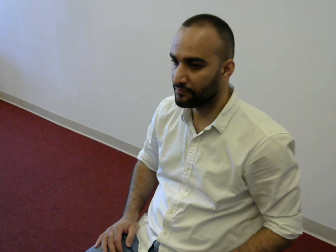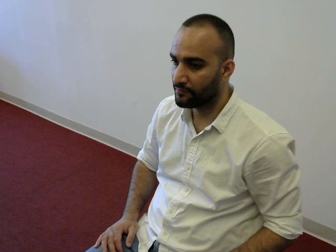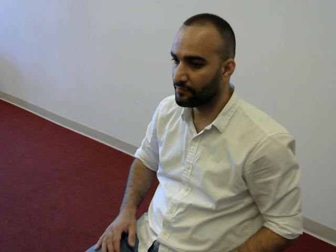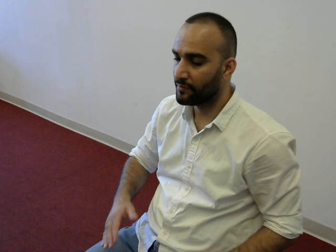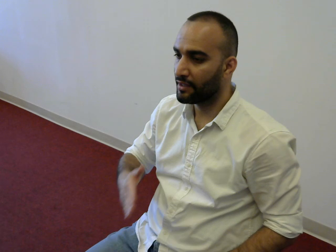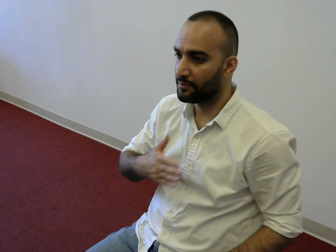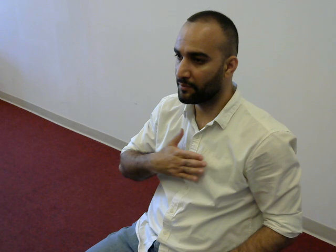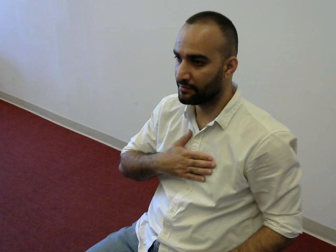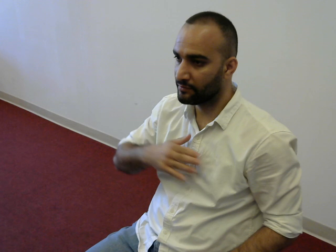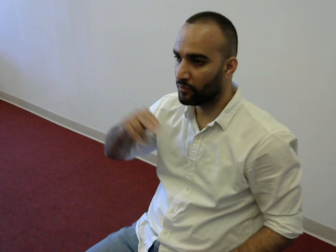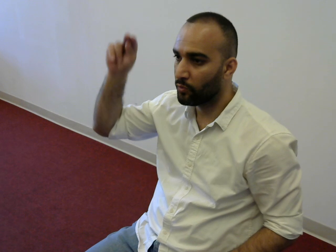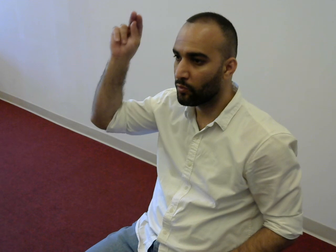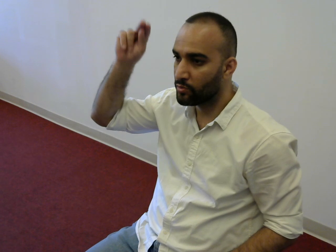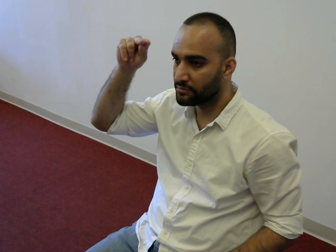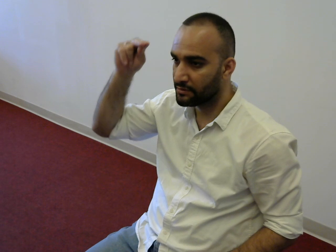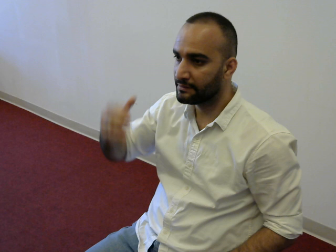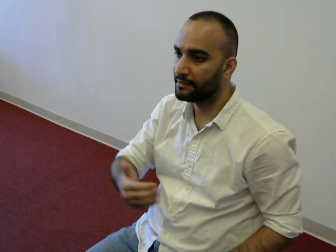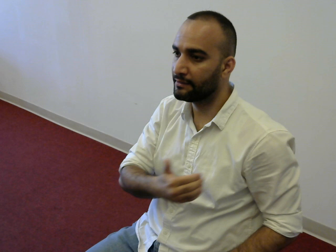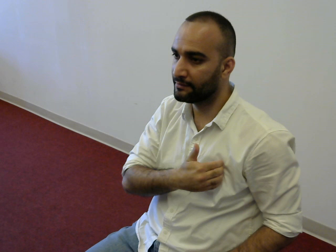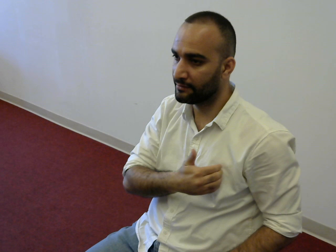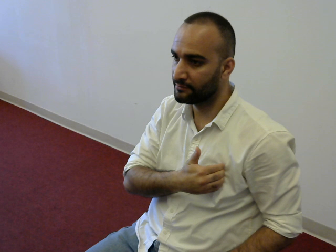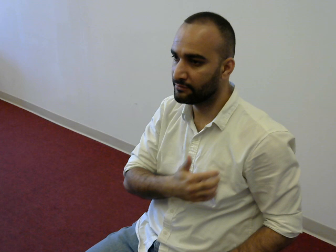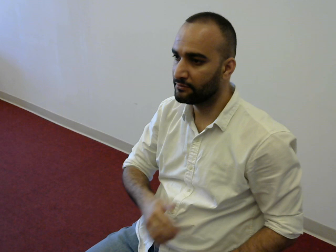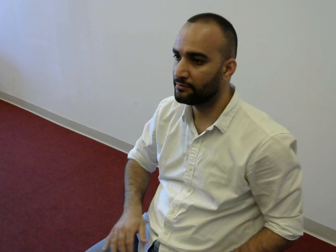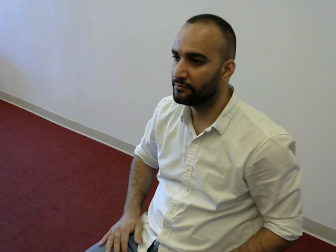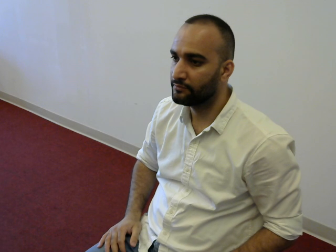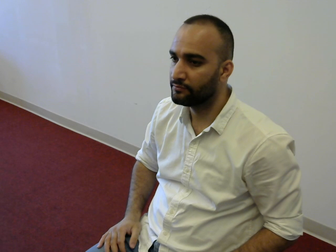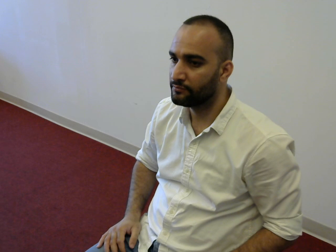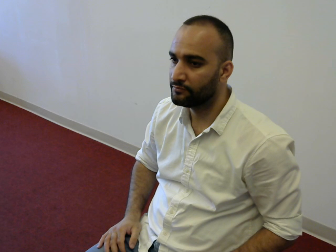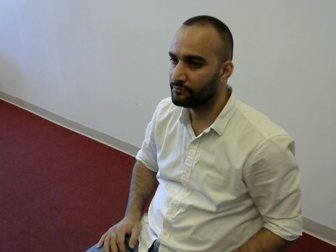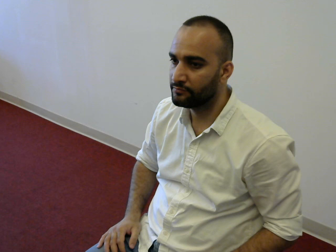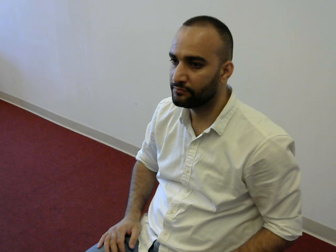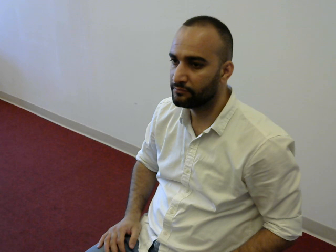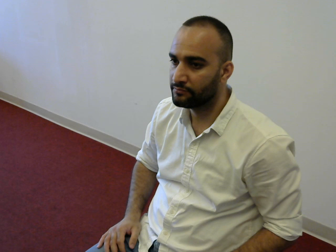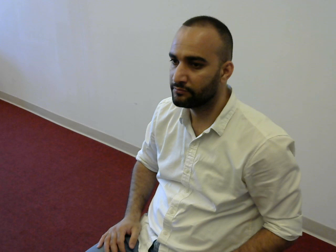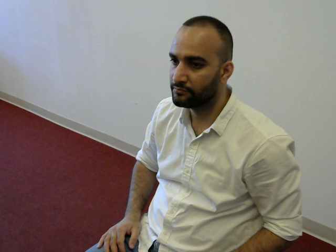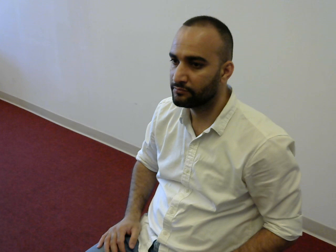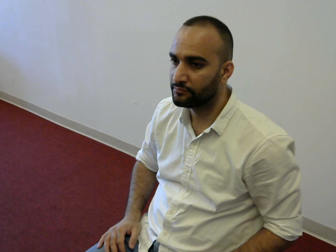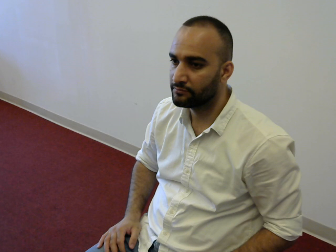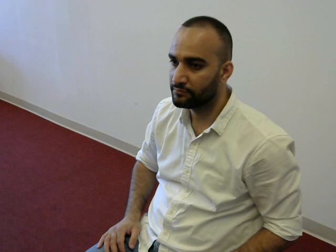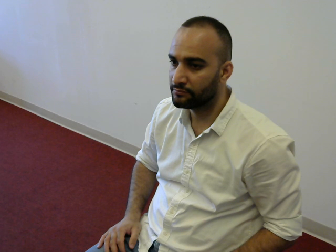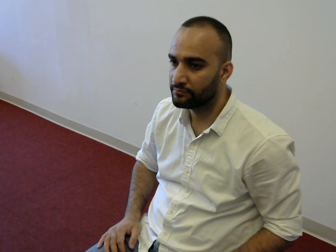Mən öyrənmək istəyirəm